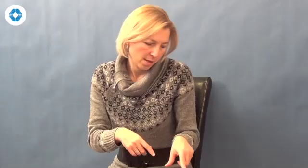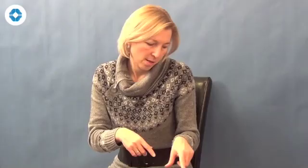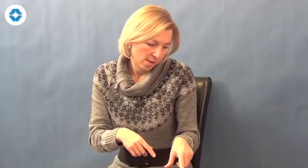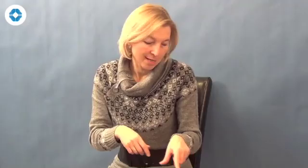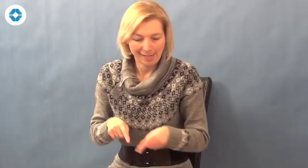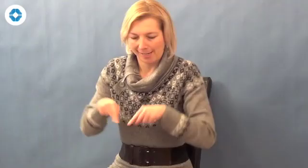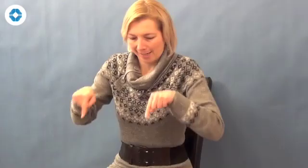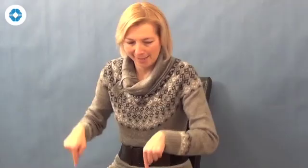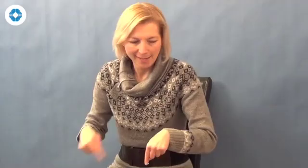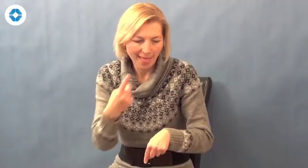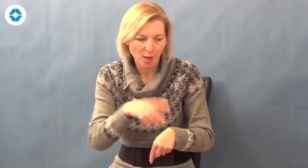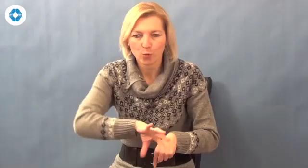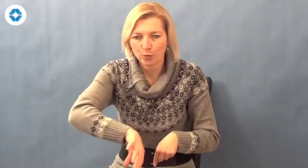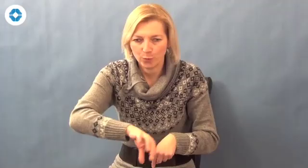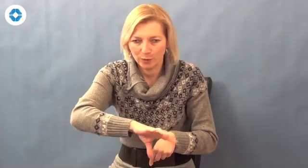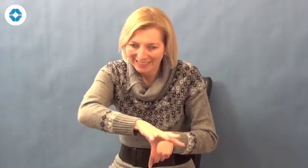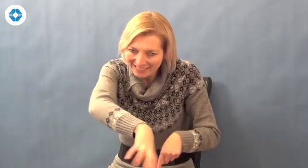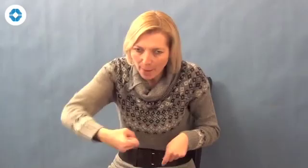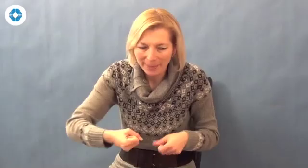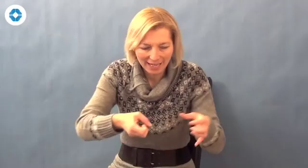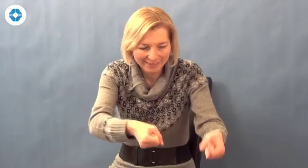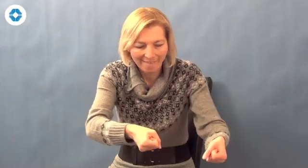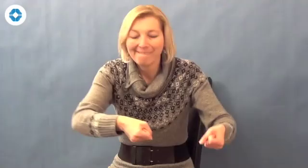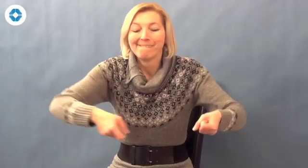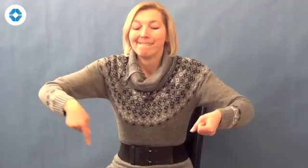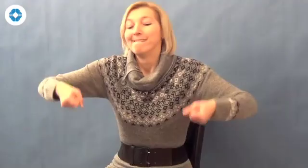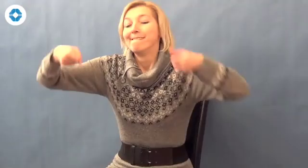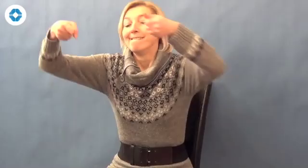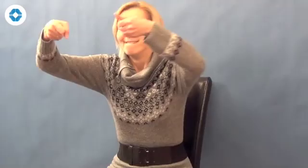Zatrzymuje się, kradnie cały pojemnik i stawia go na rower.